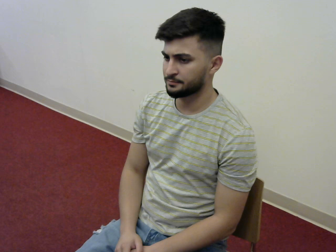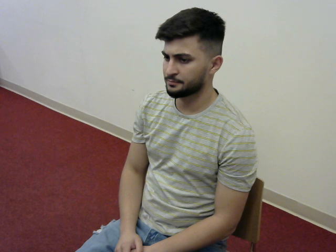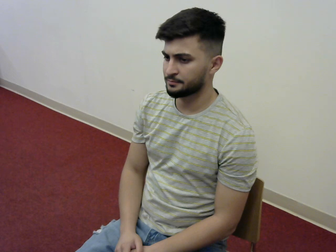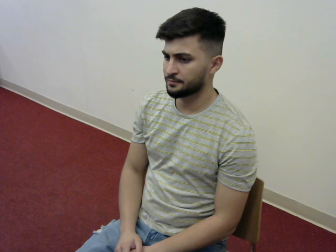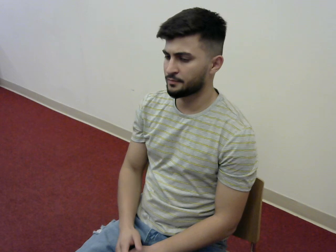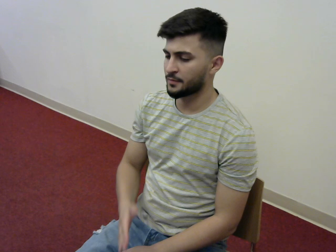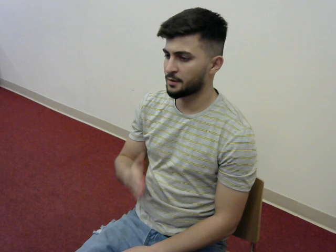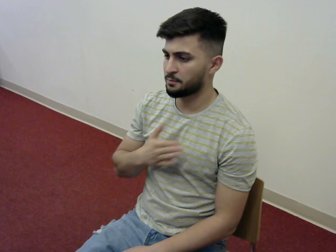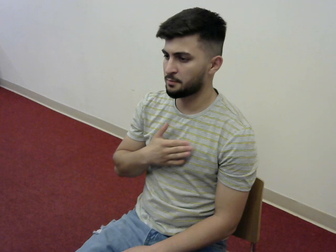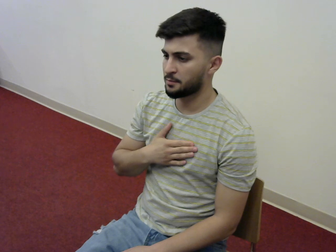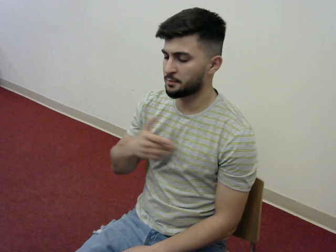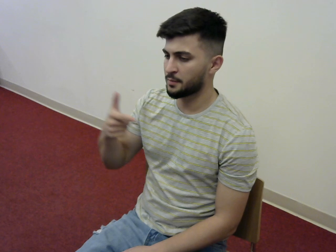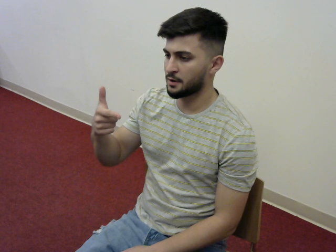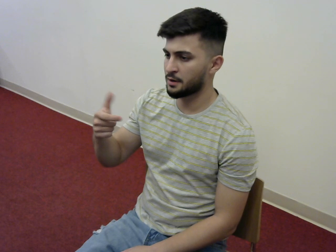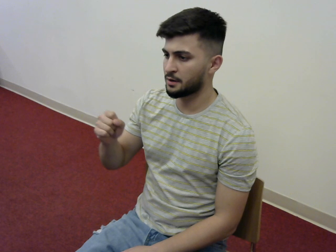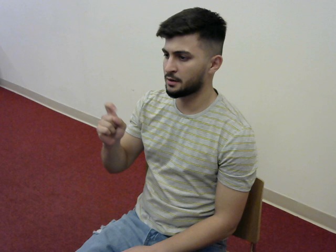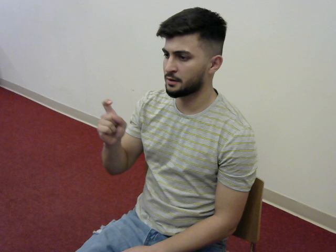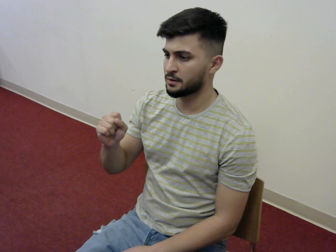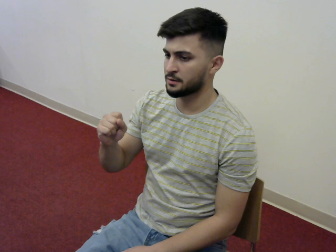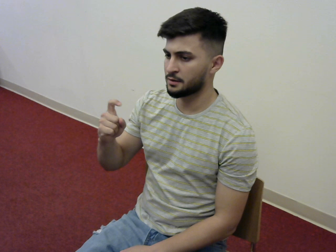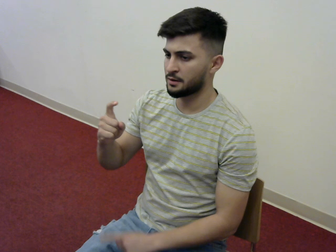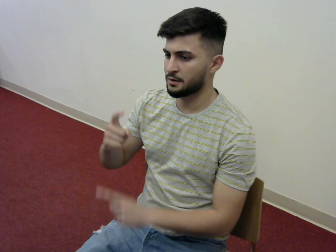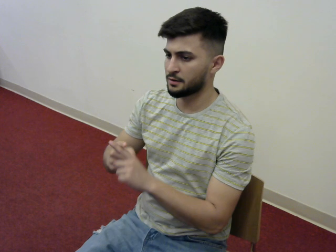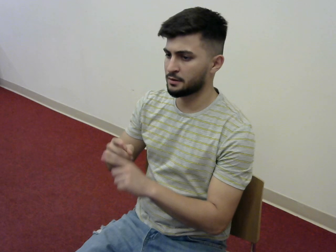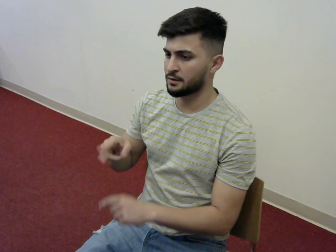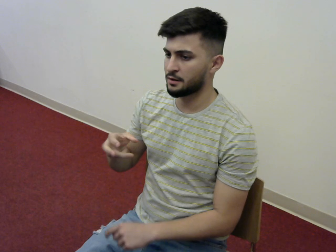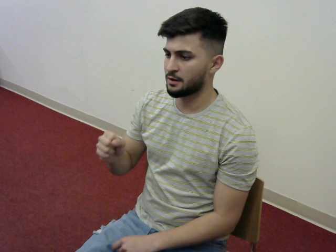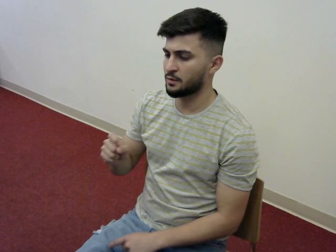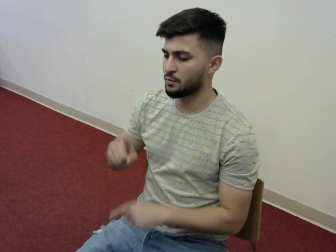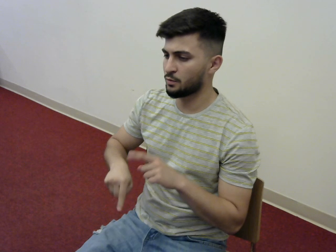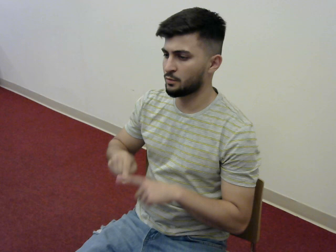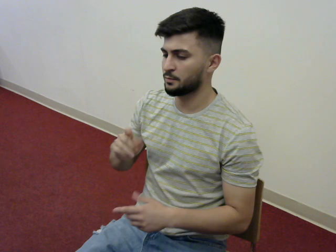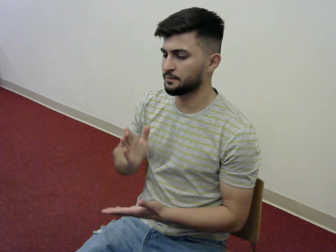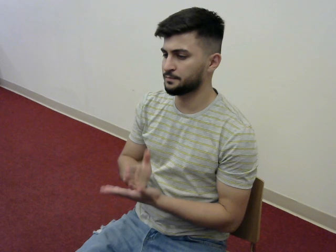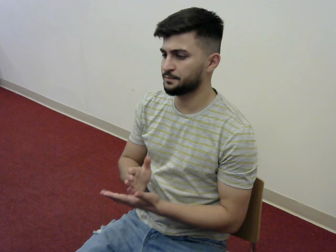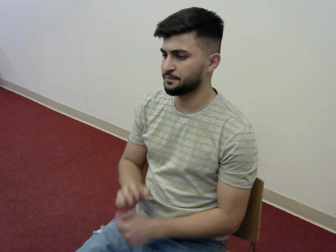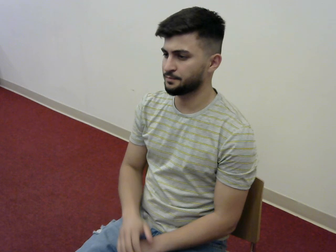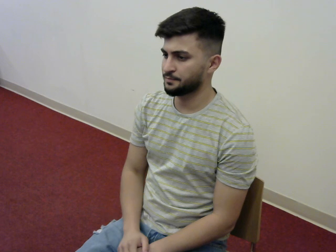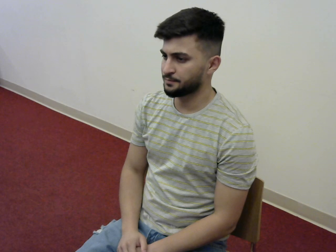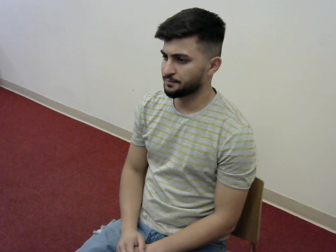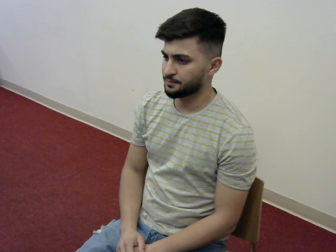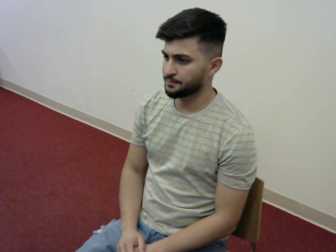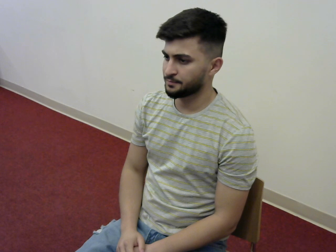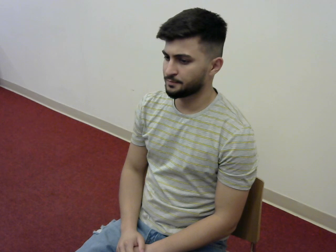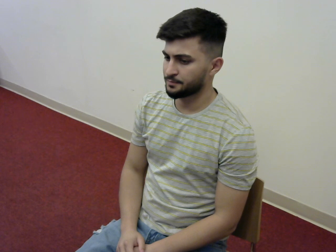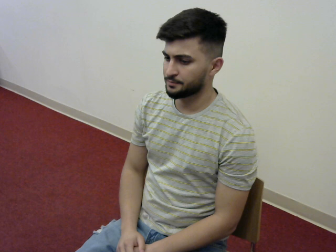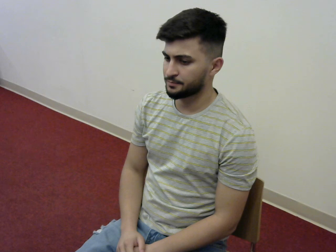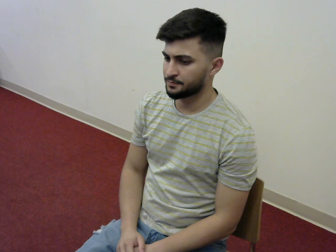Mənim Qazaxda qohumlarım var